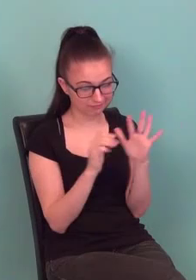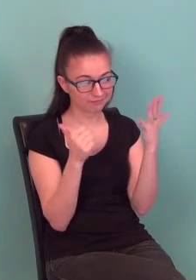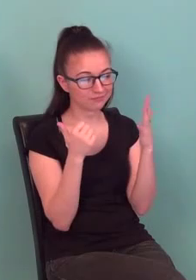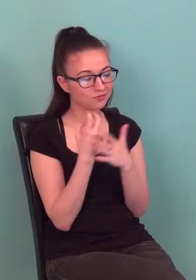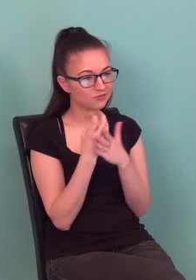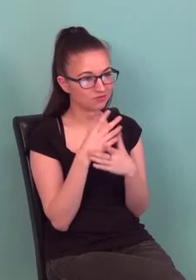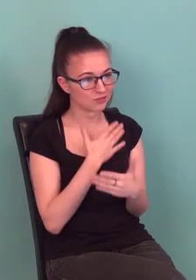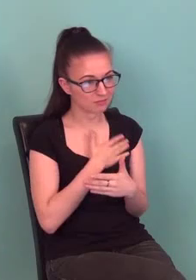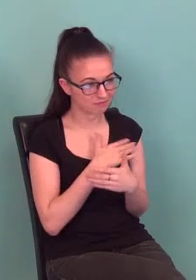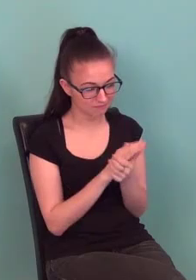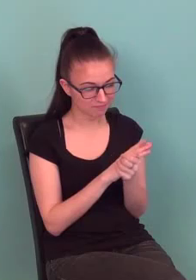Szóstego lutego, w sobotę.